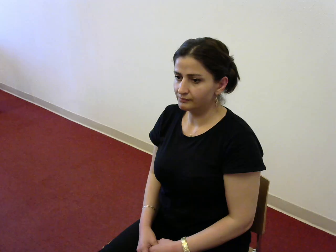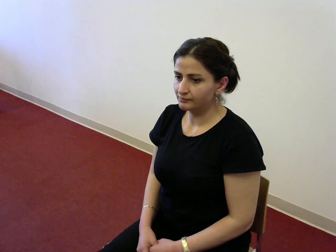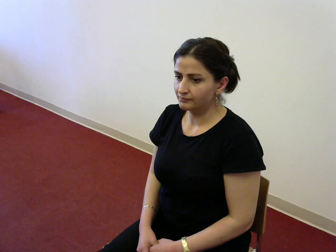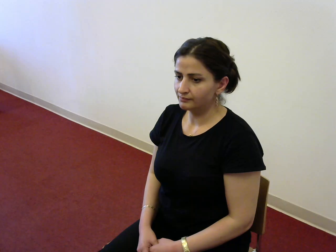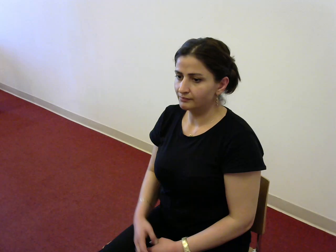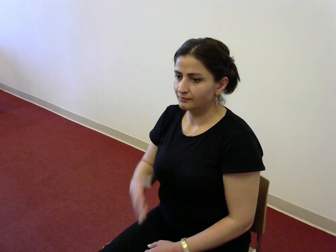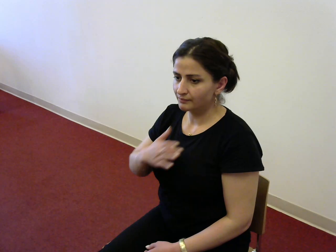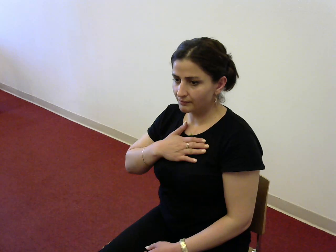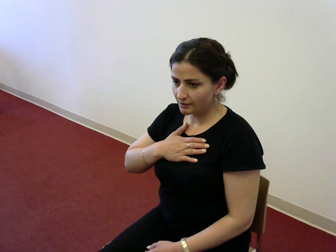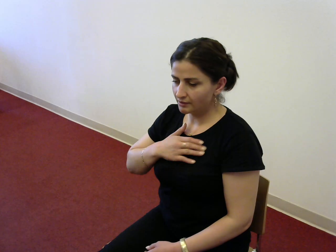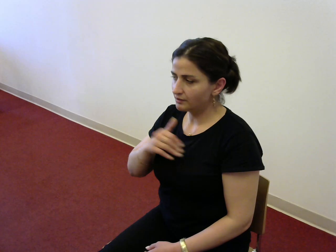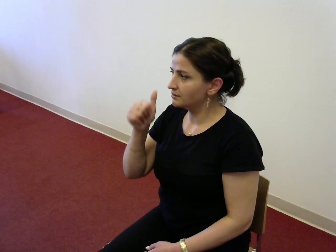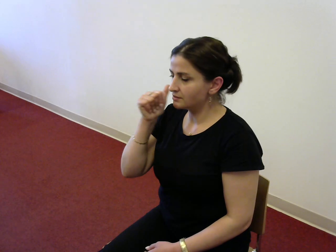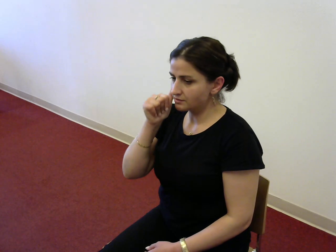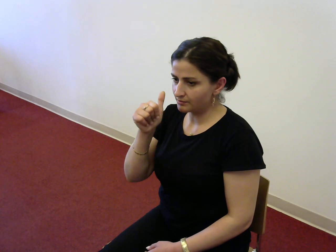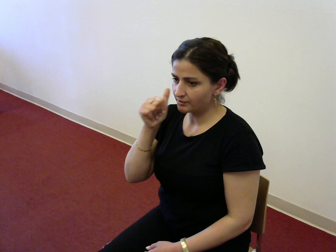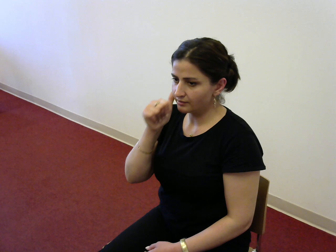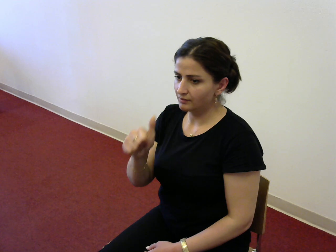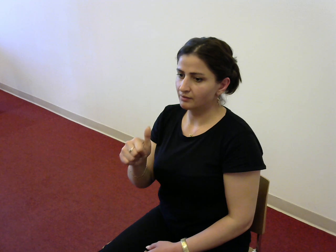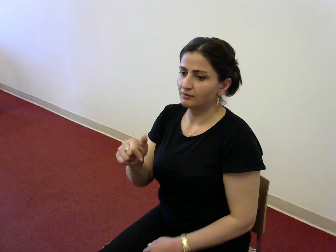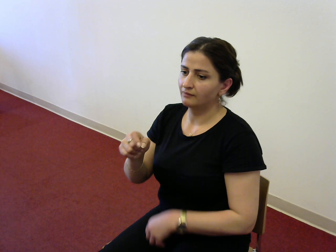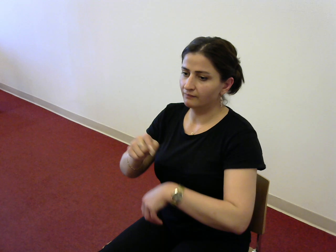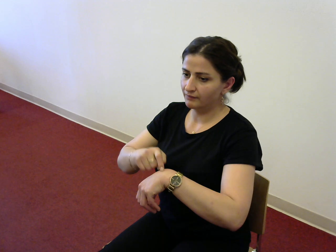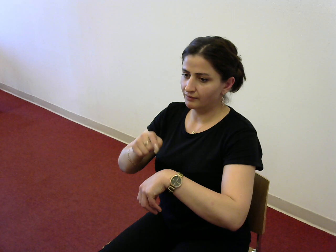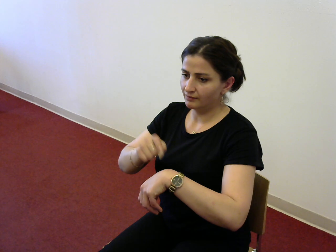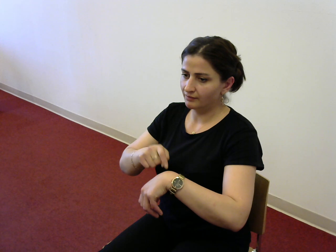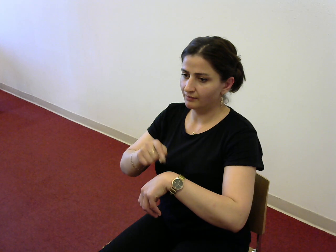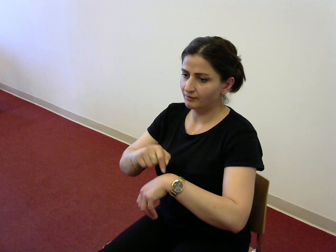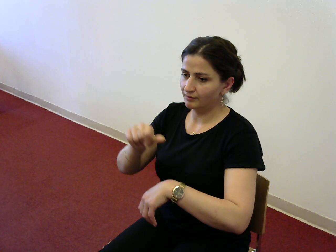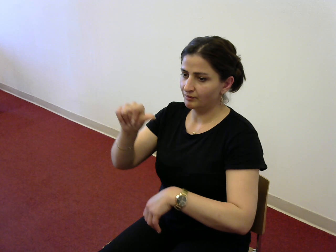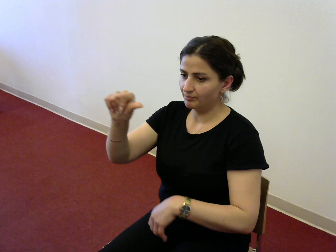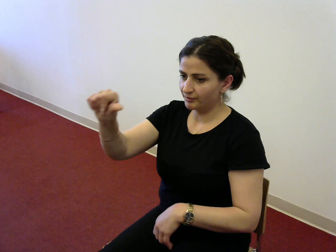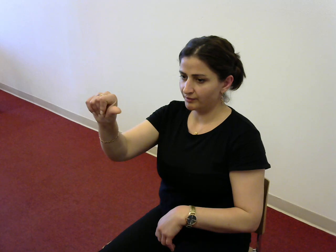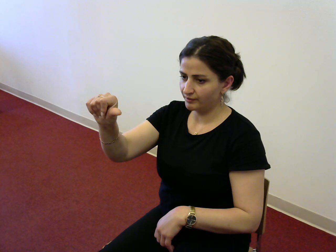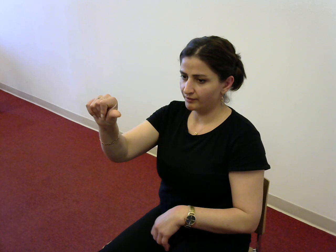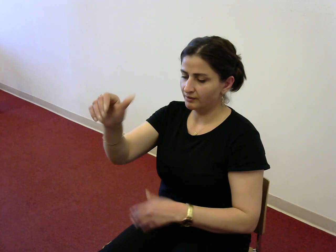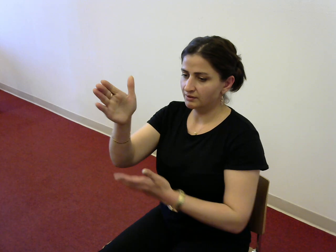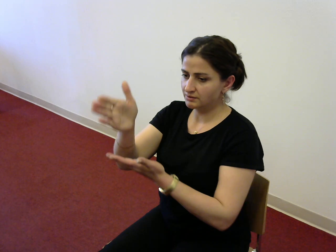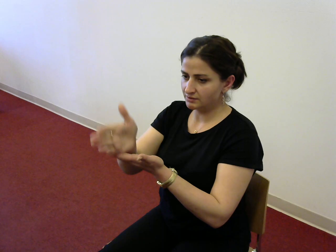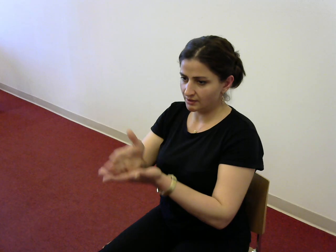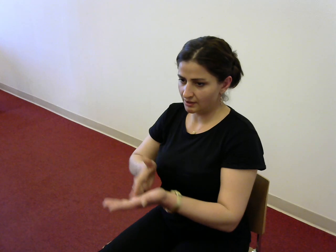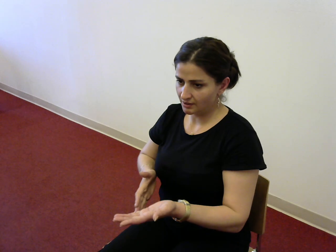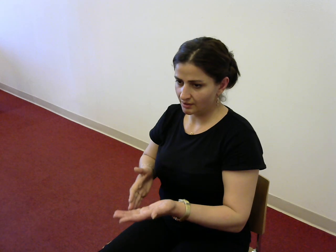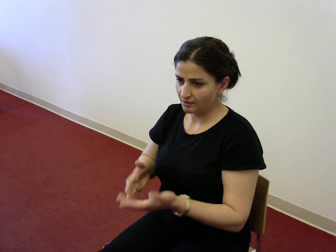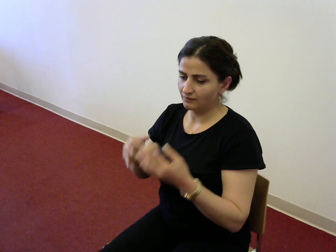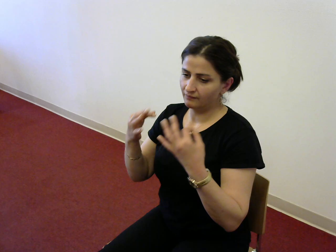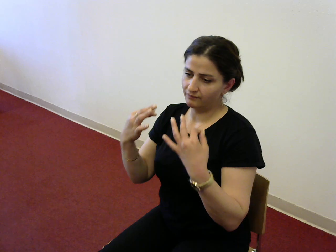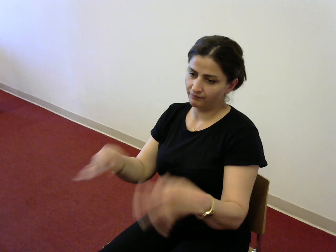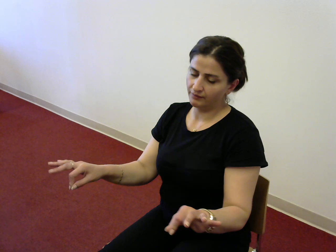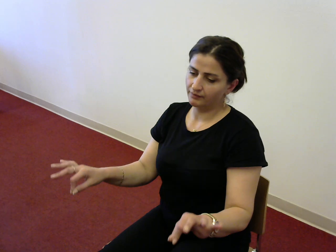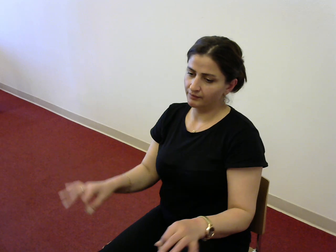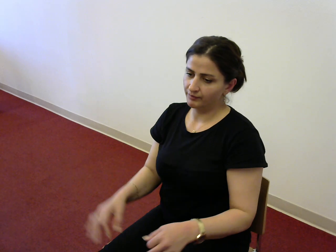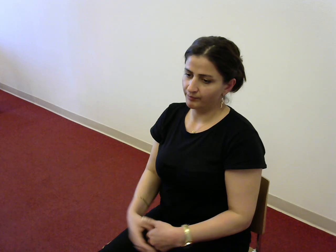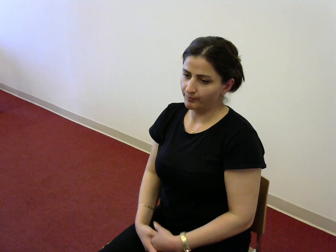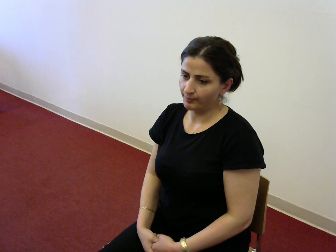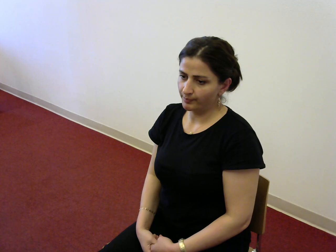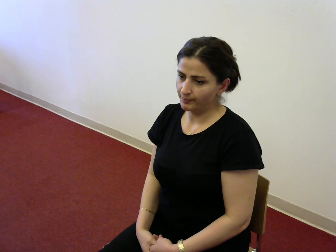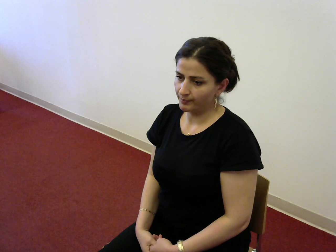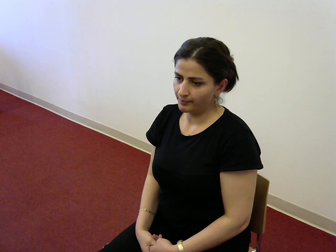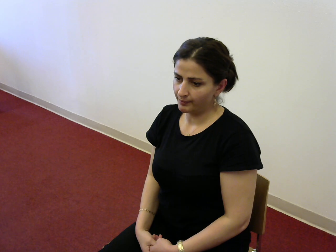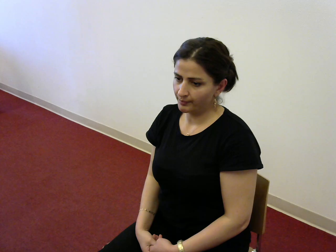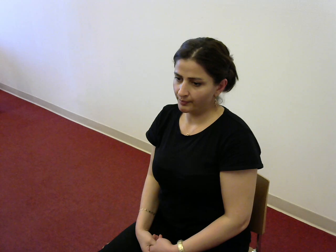Mən sabah saat birin yarısı boşam